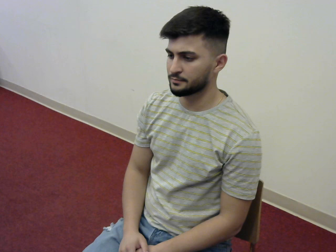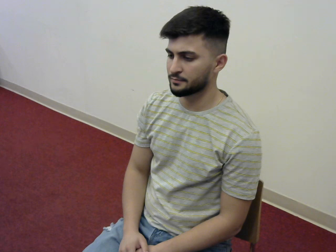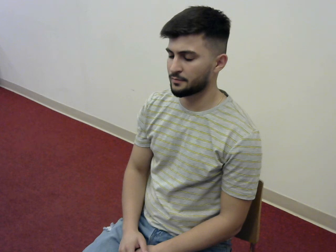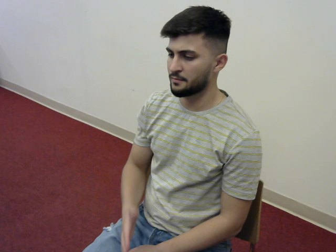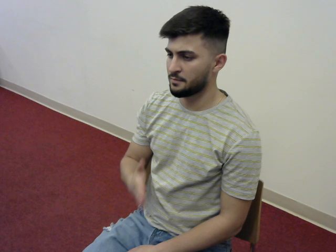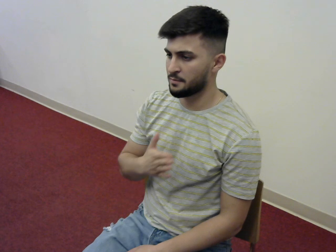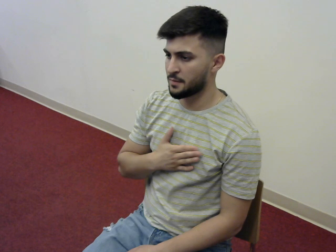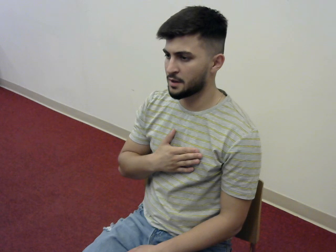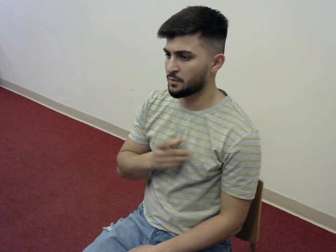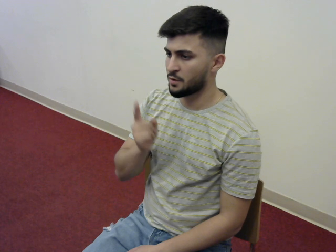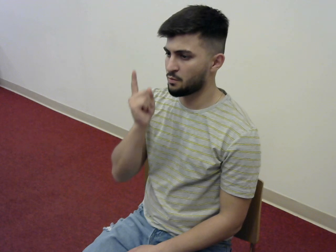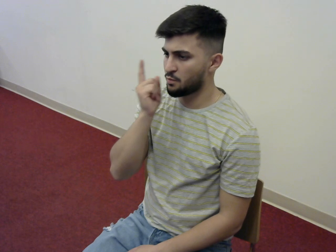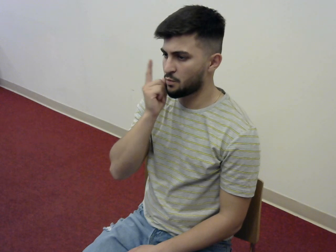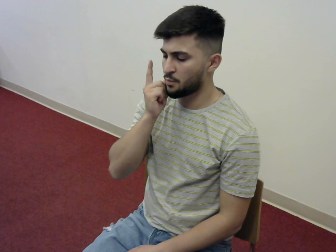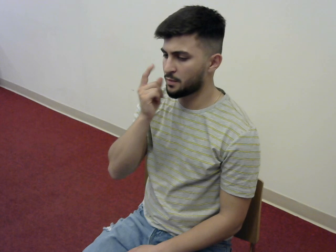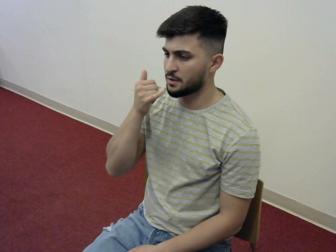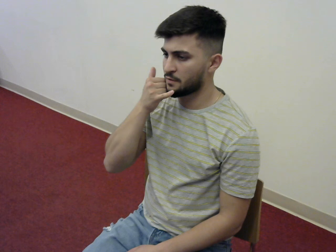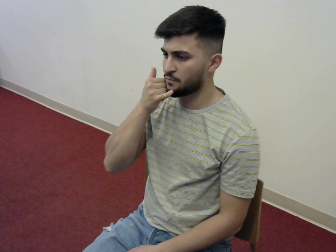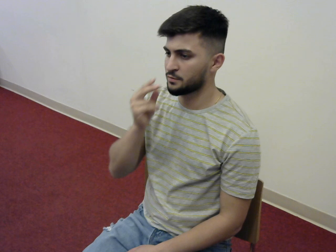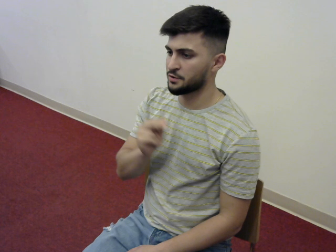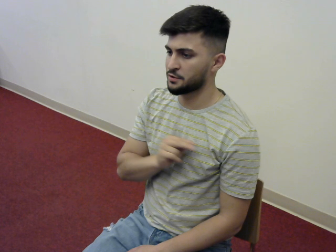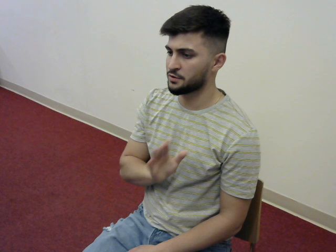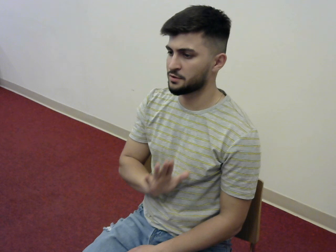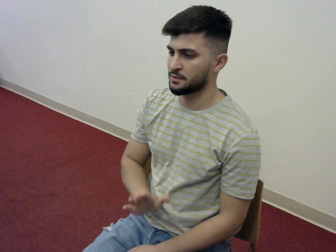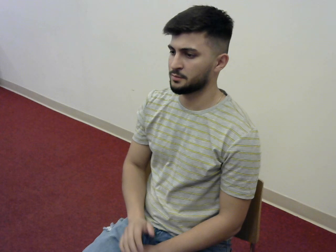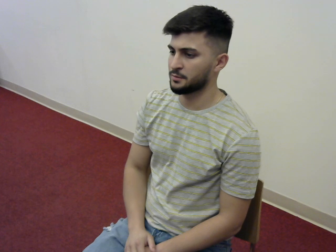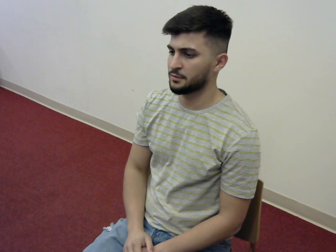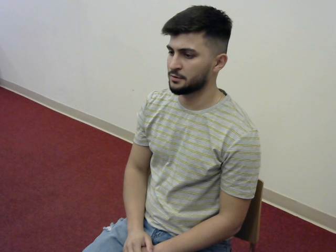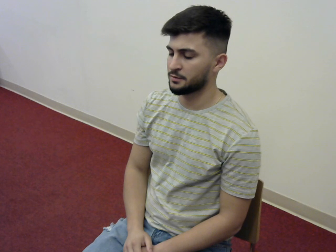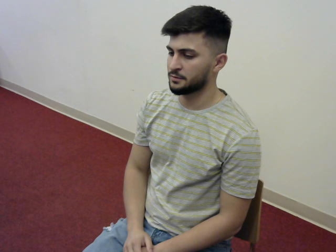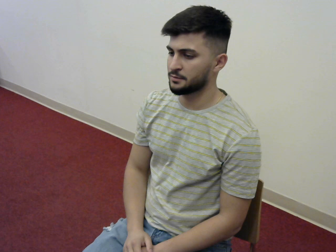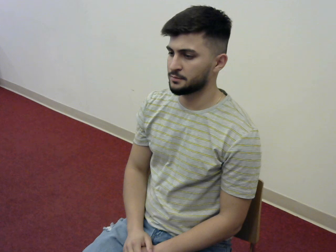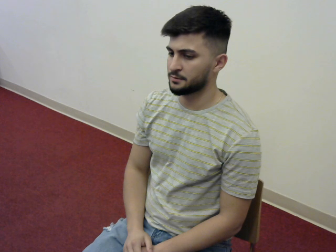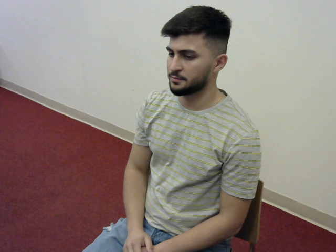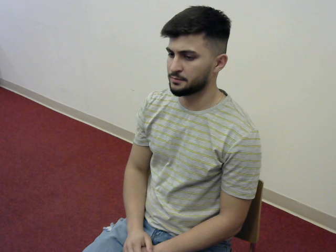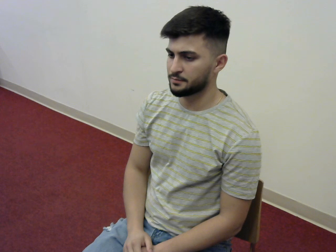Mənim mobil telefonum işləmir